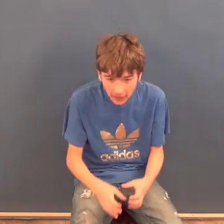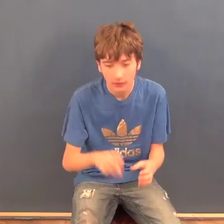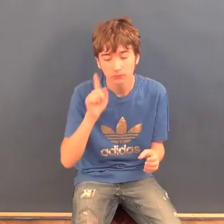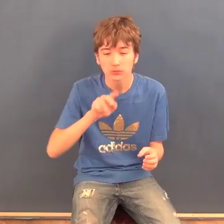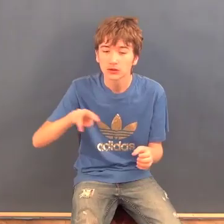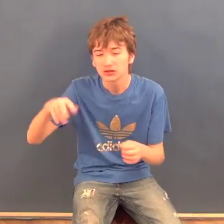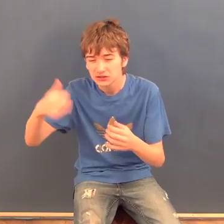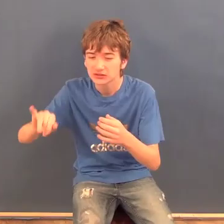Chłopiec rusza dalej.